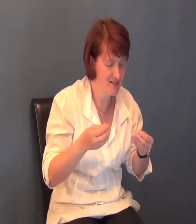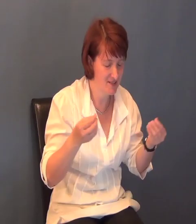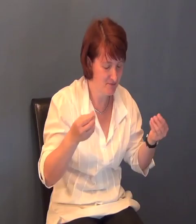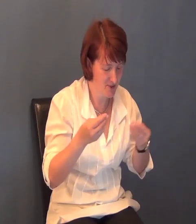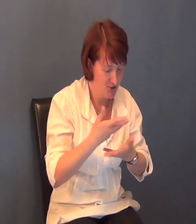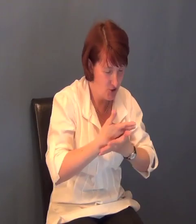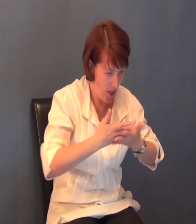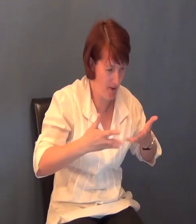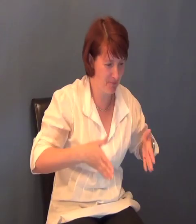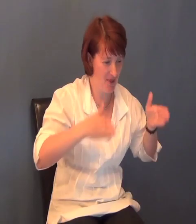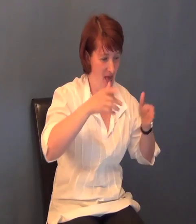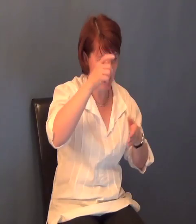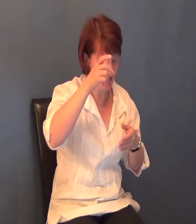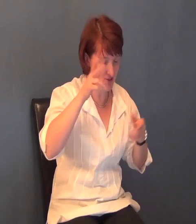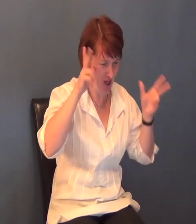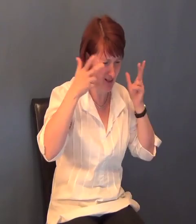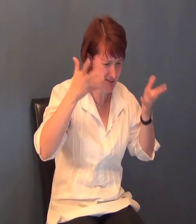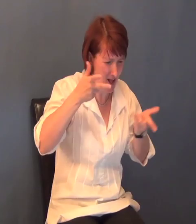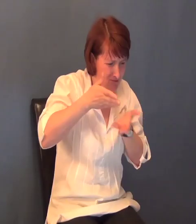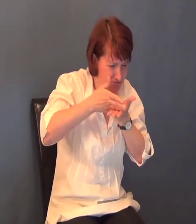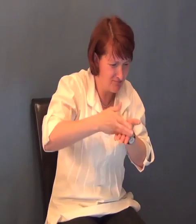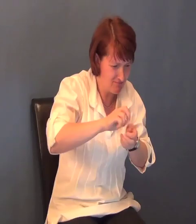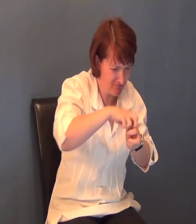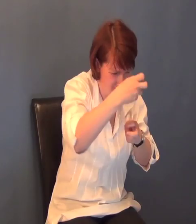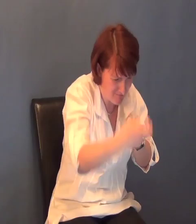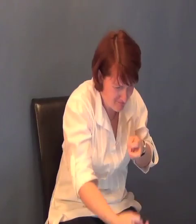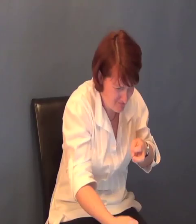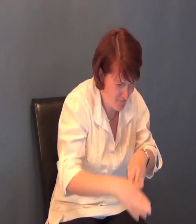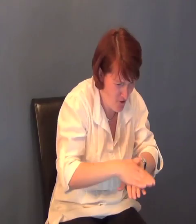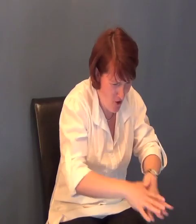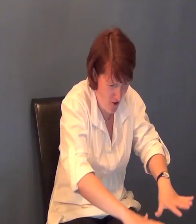Jest przepaść, a jeleń chce im pomóc, bo oni wpadli do wody.